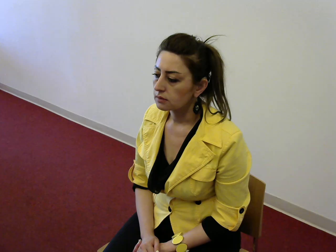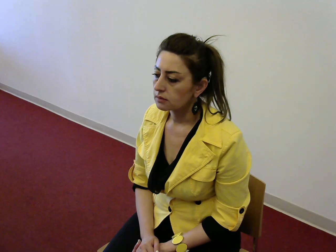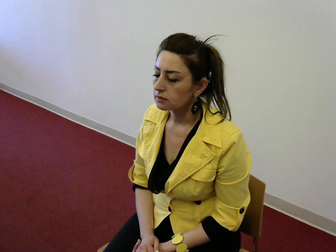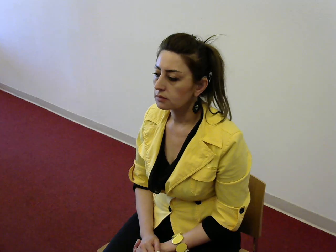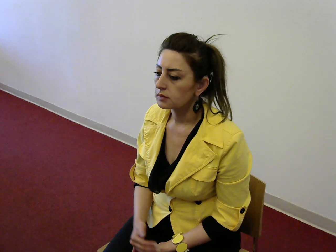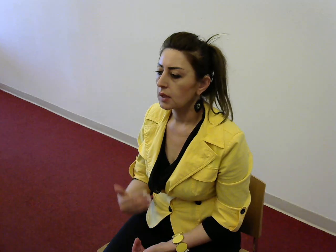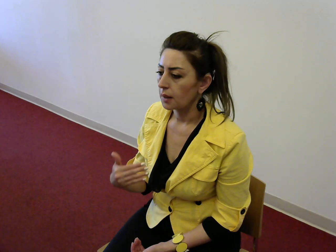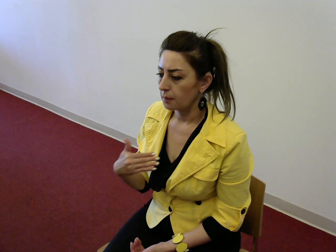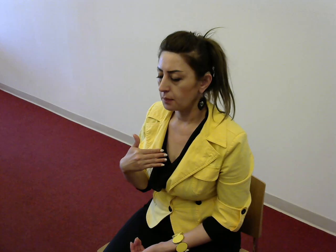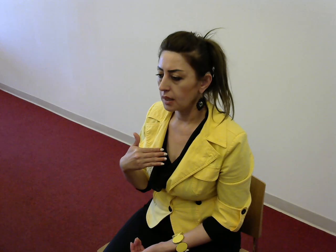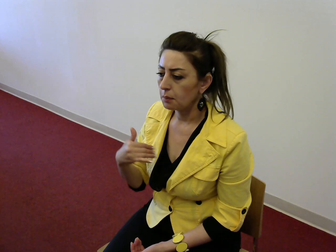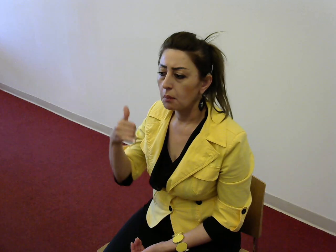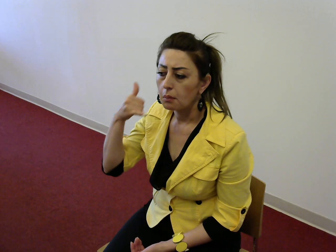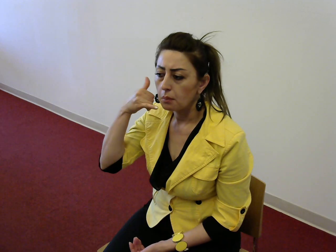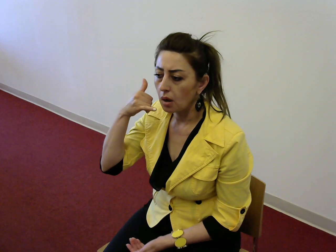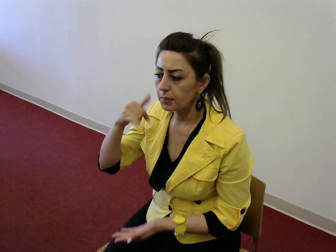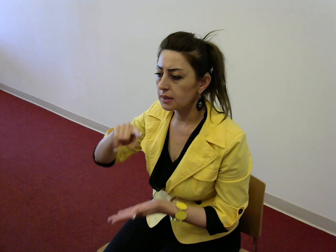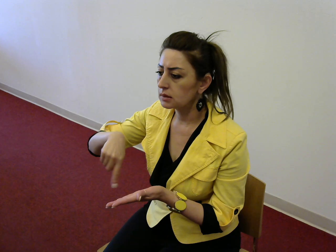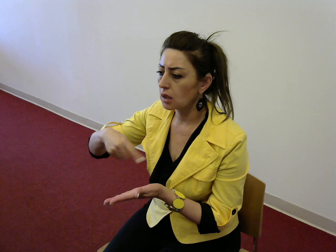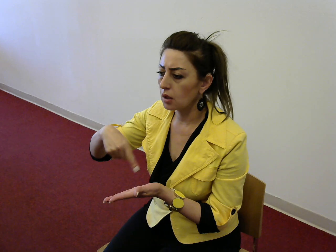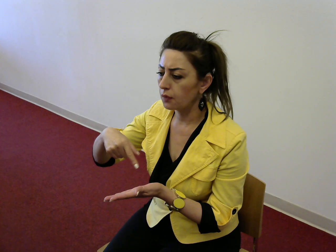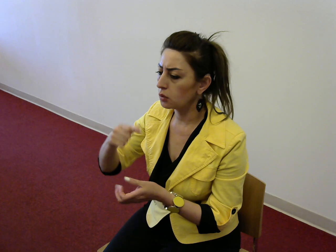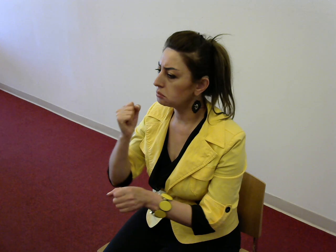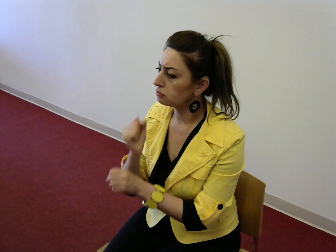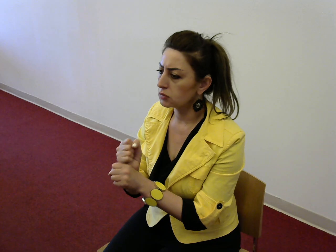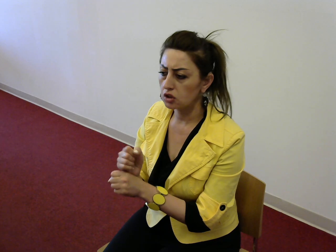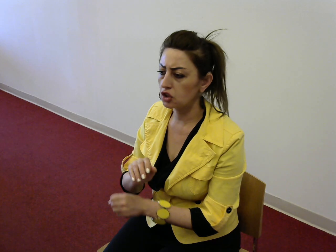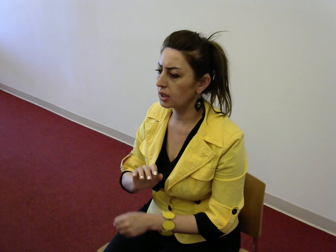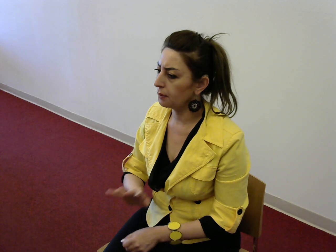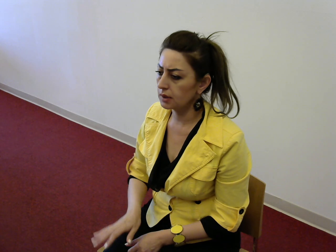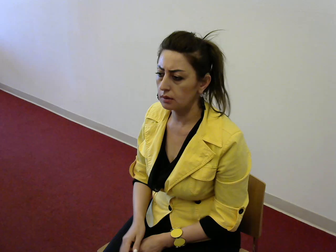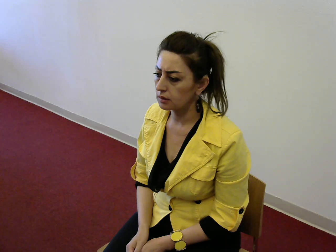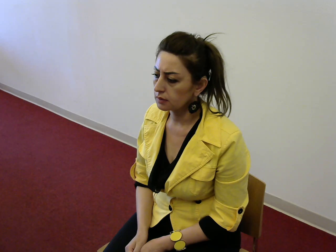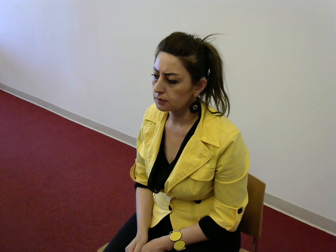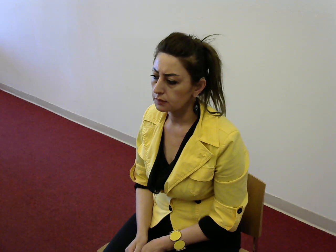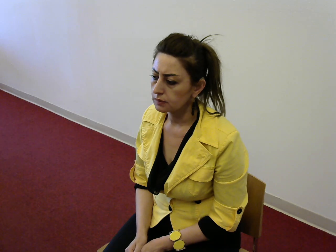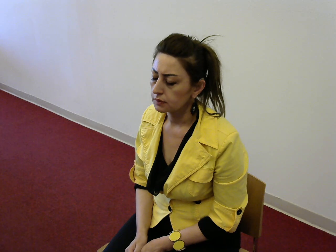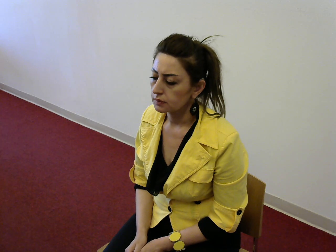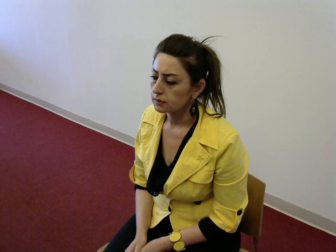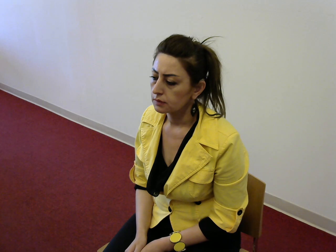Mənim mobil telefonum işləmir